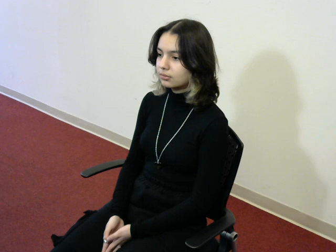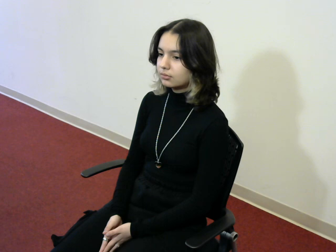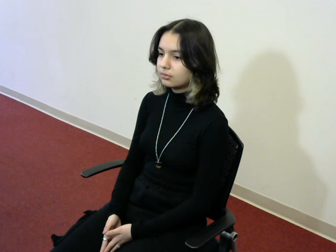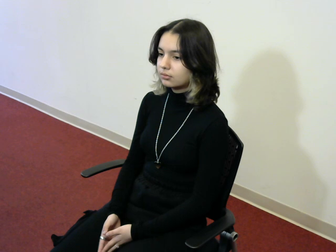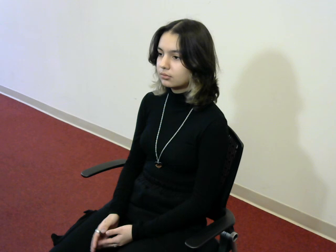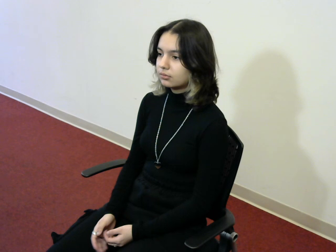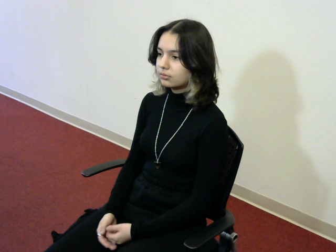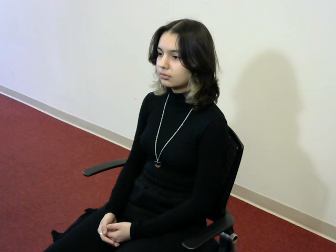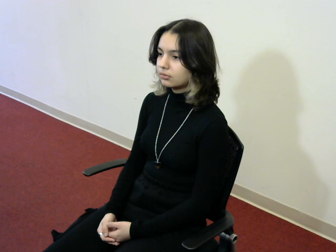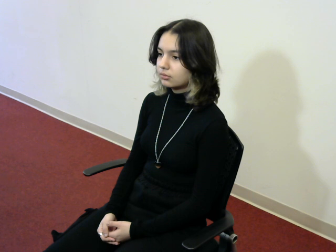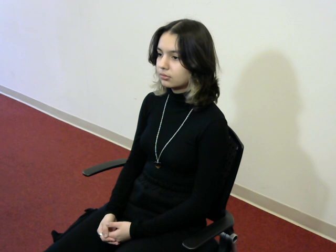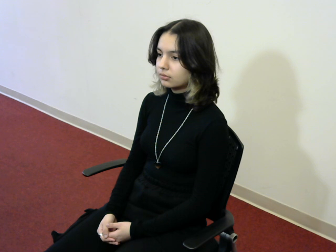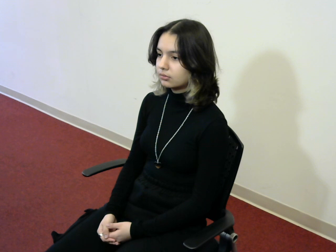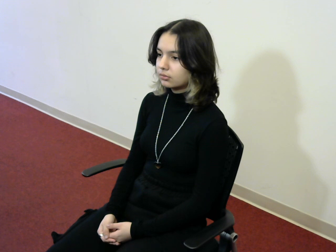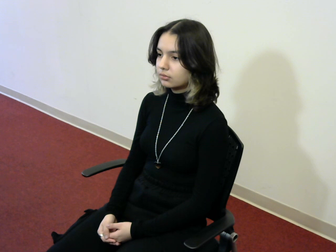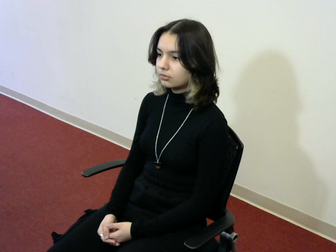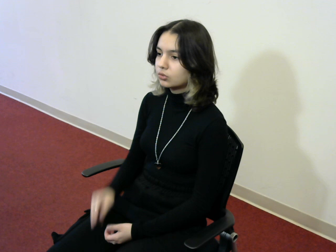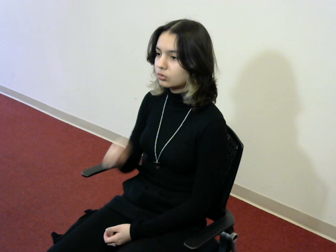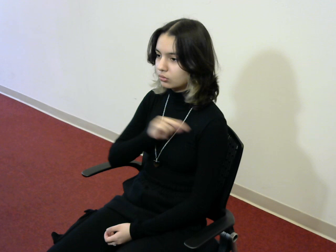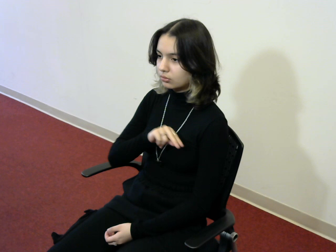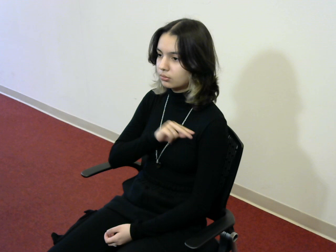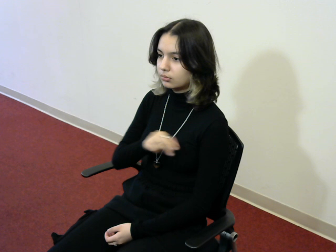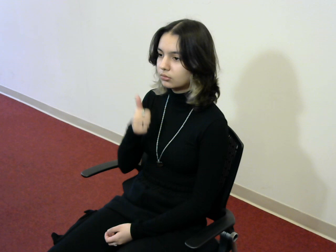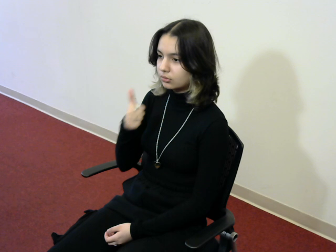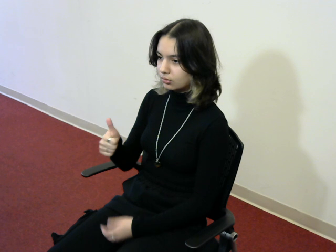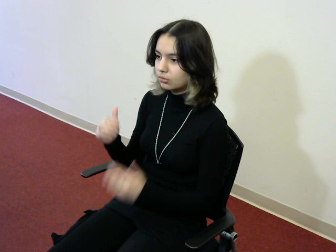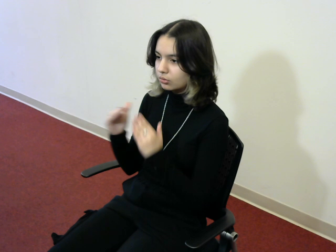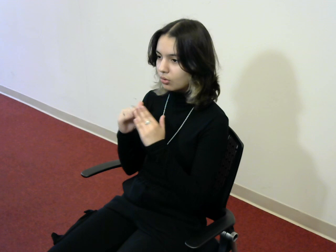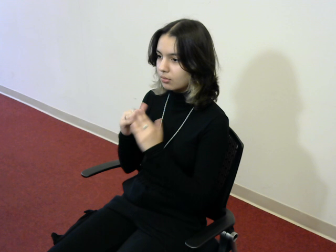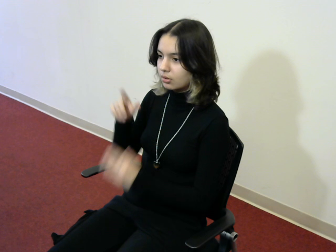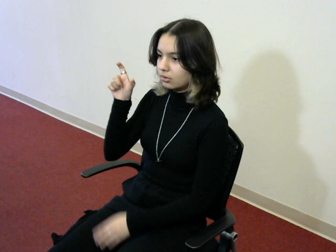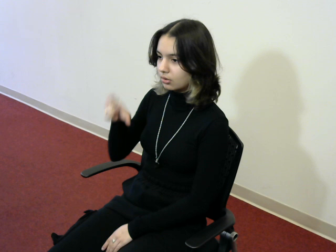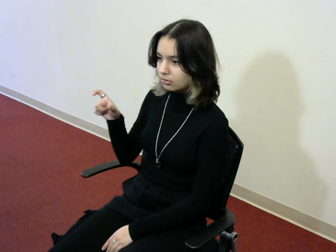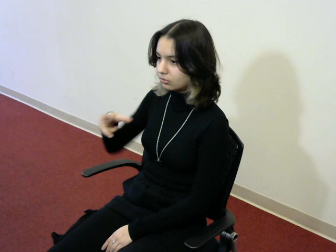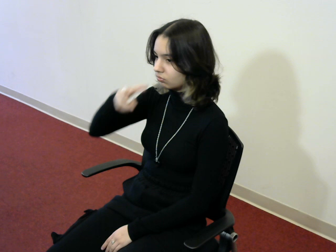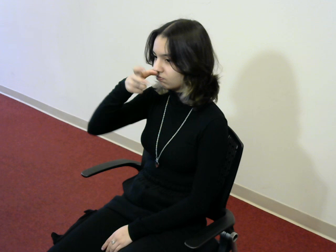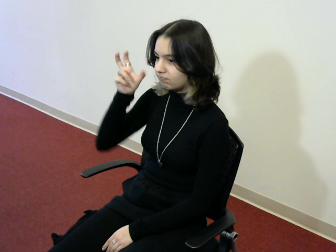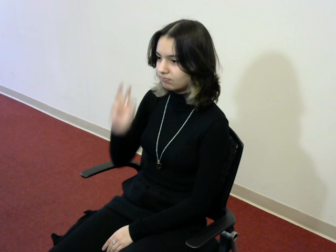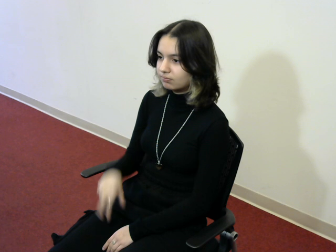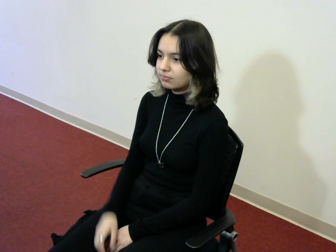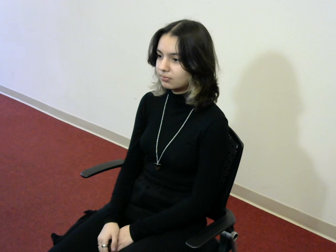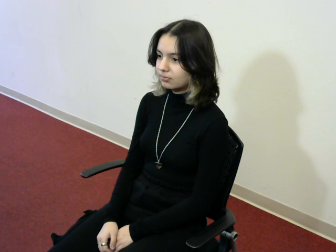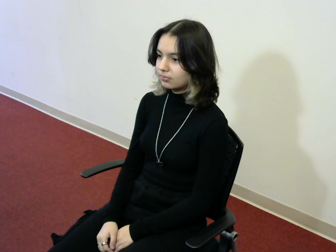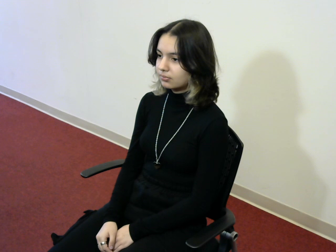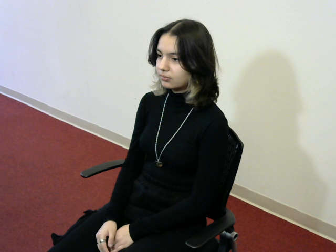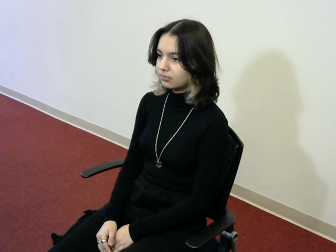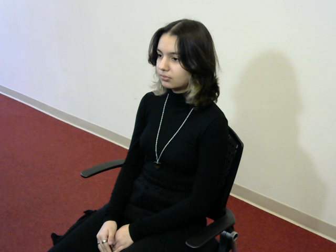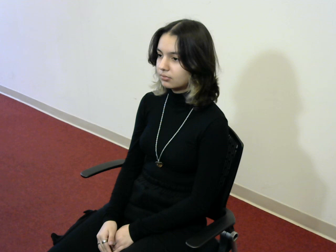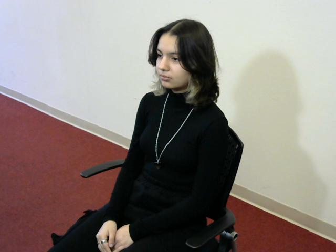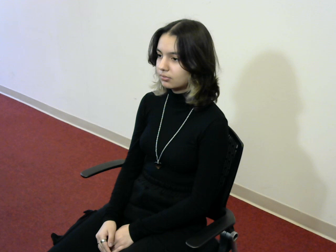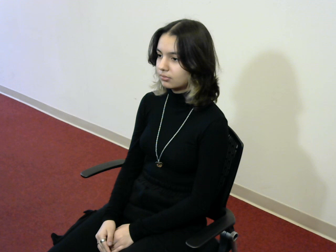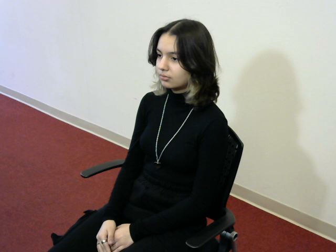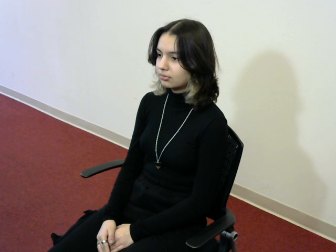İşləmək yaxşıdır, evdə adam darıxır